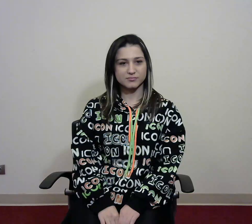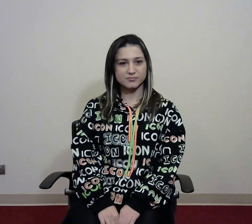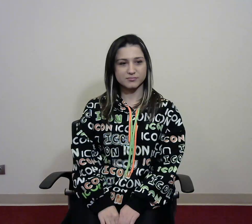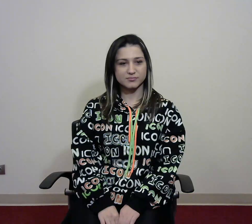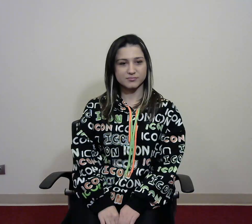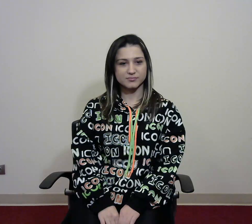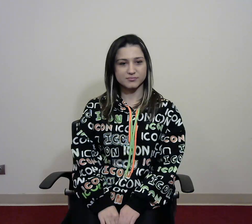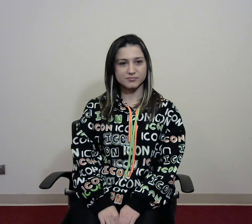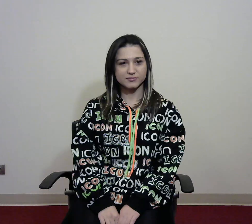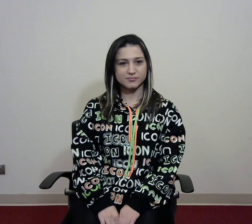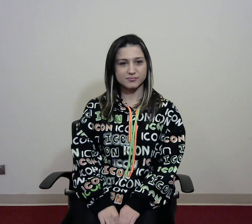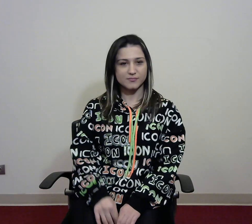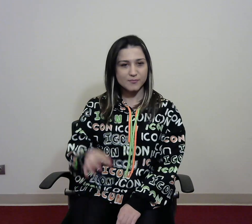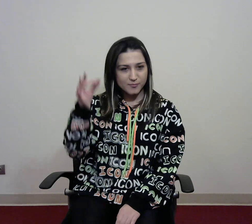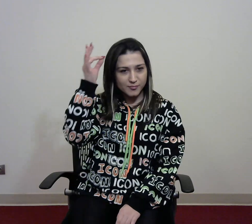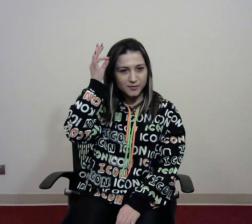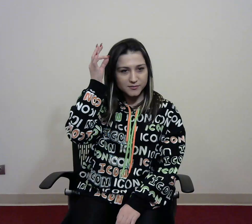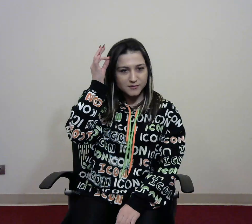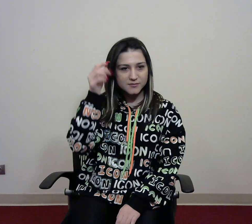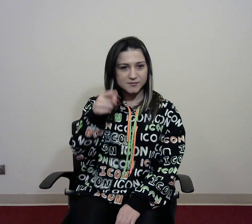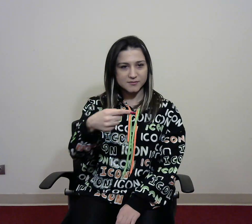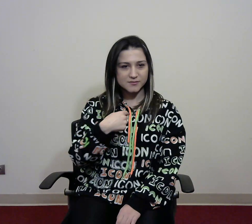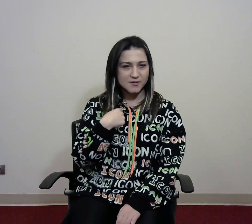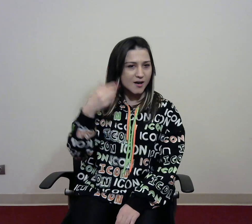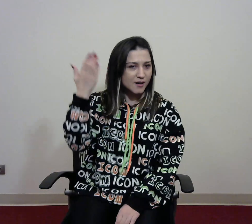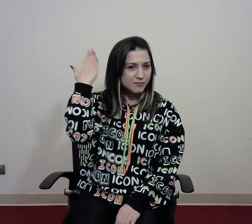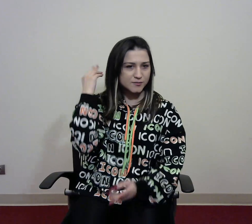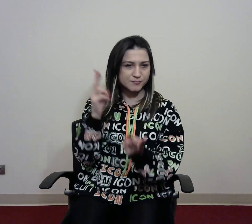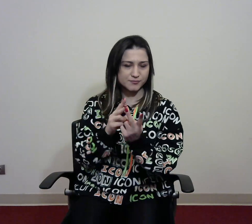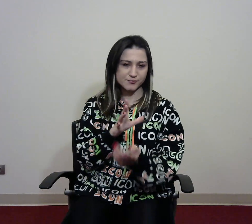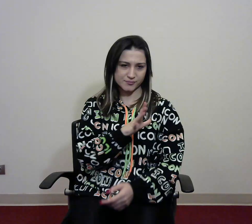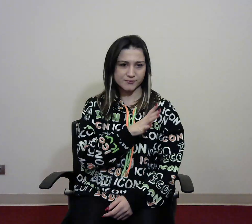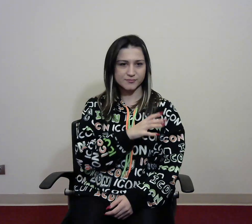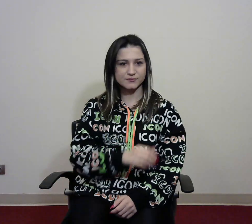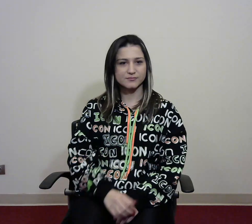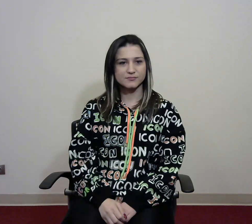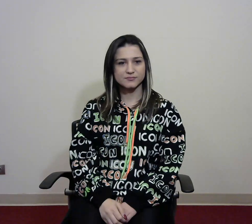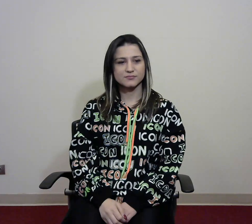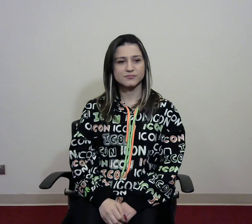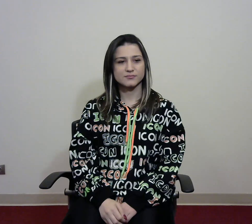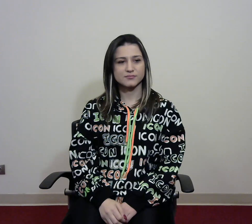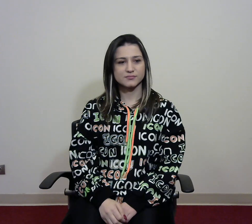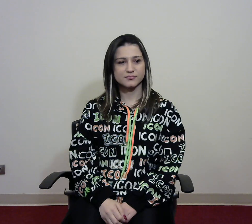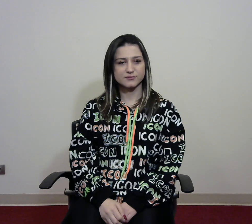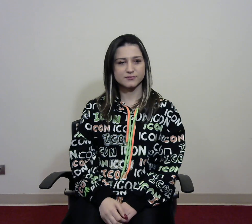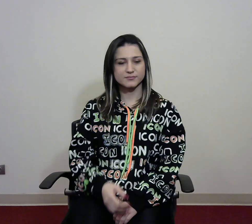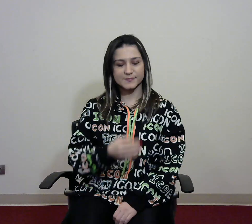Xatırladım, səni mən əvvəl də görmüşəm